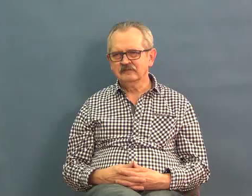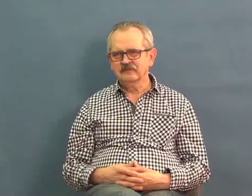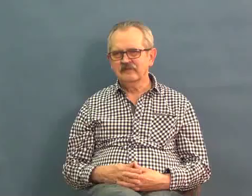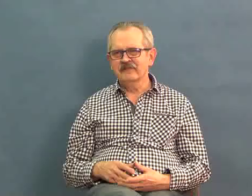Aha.